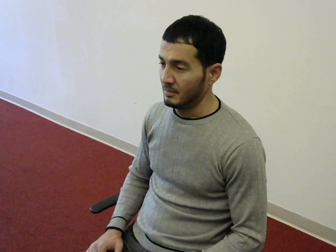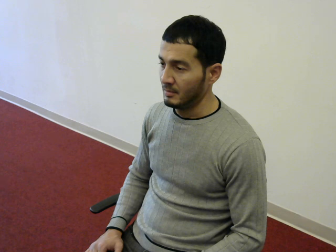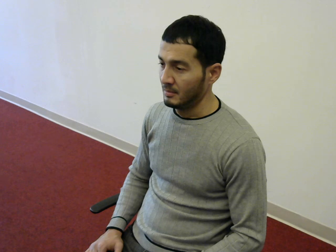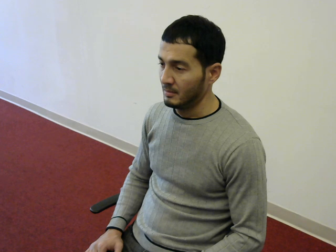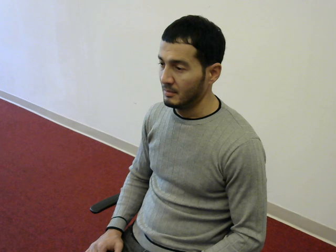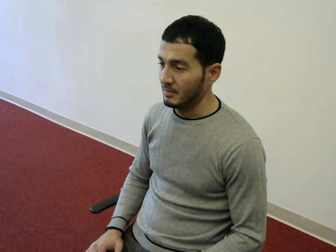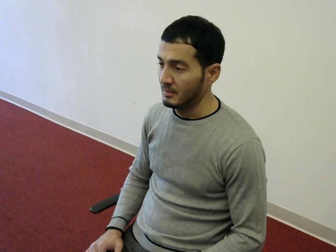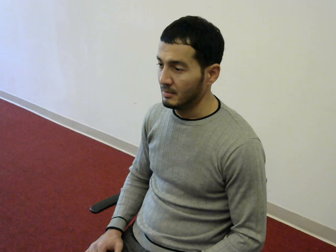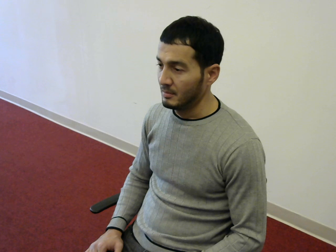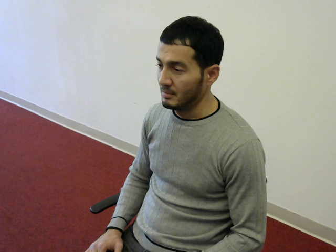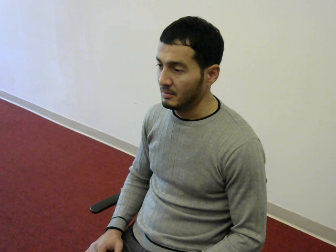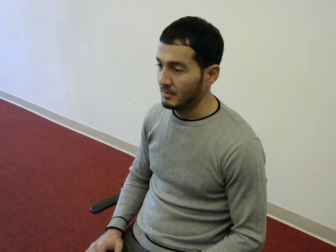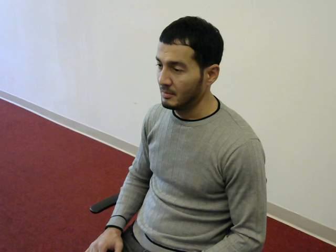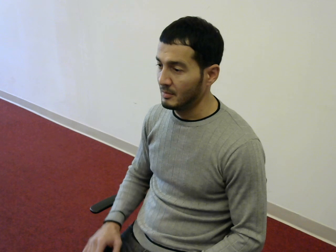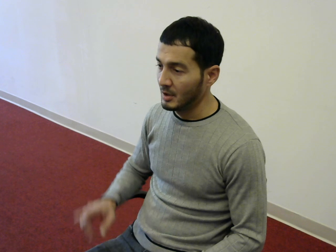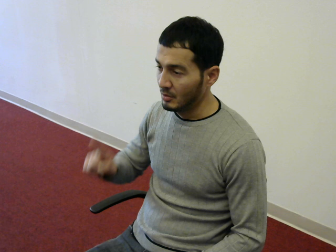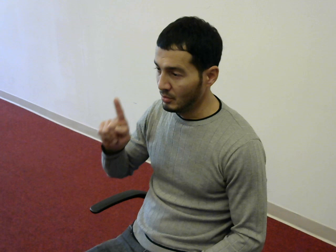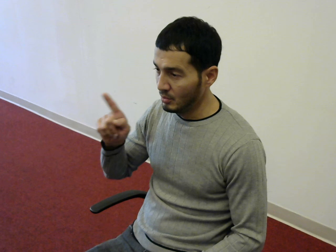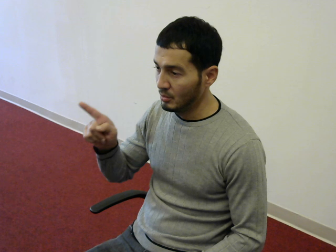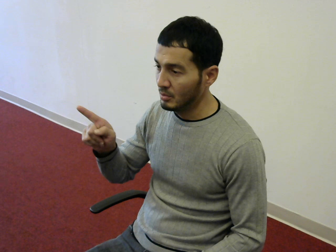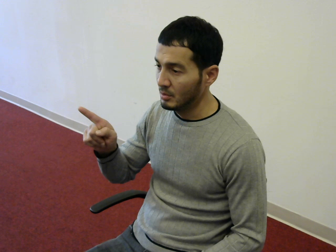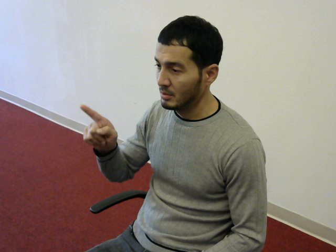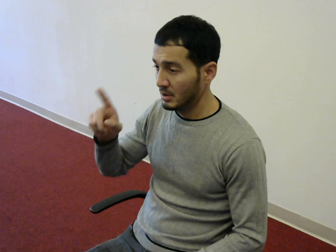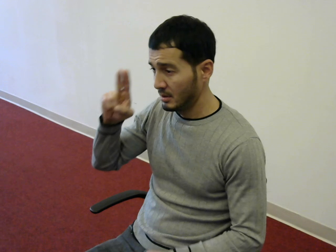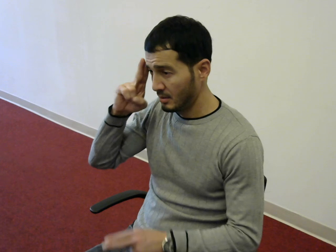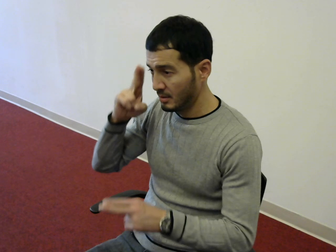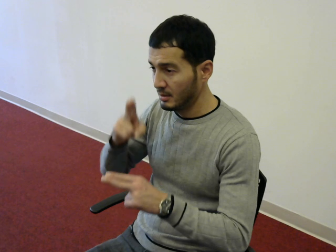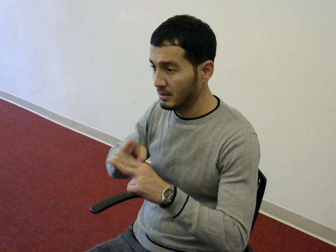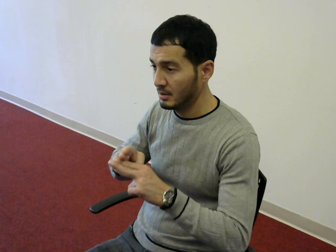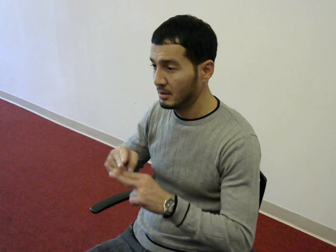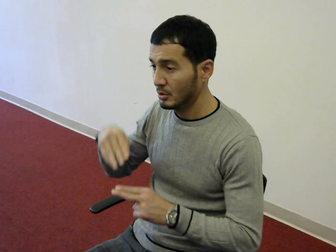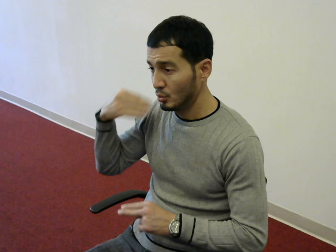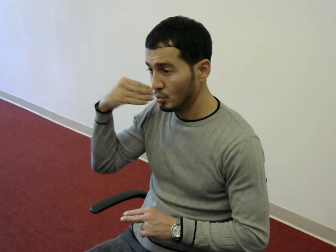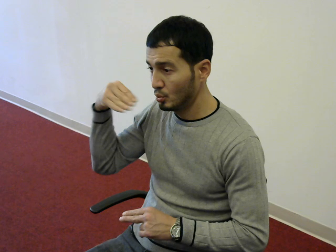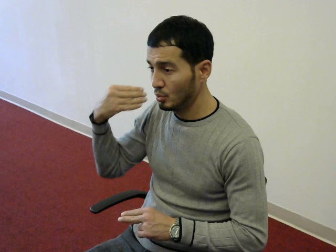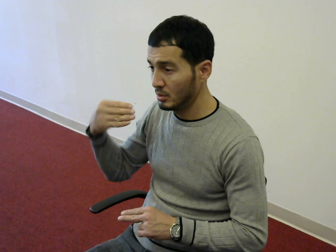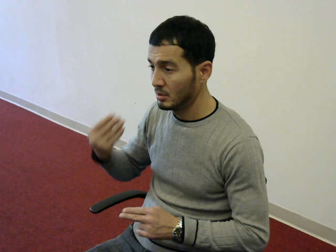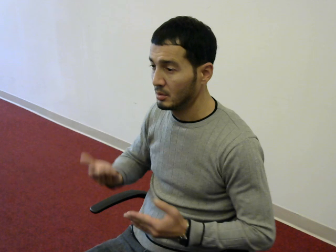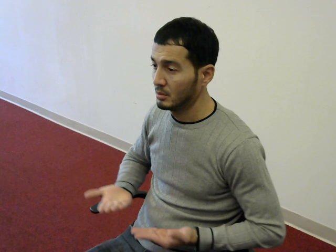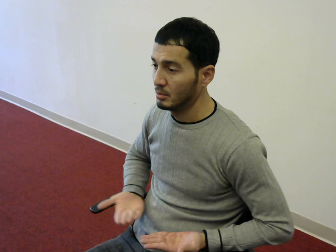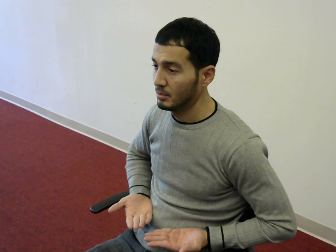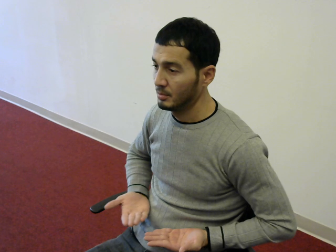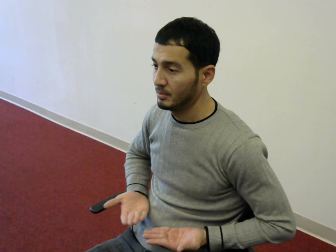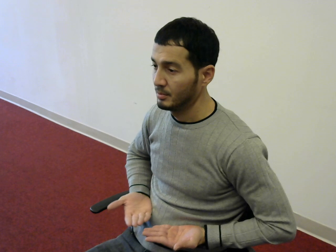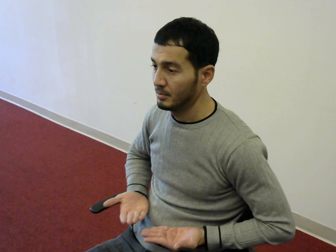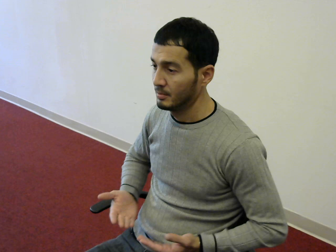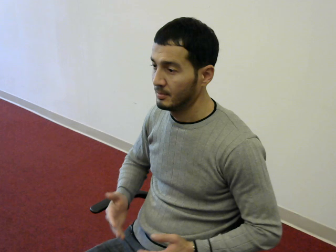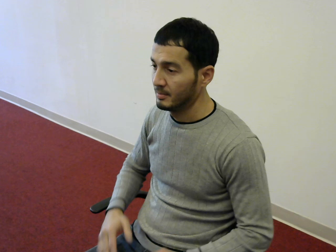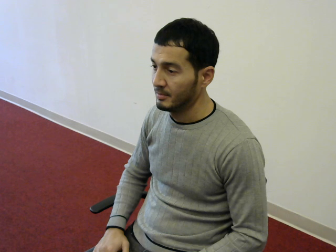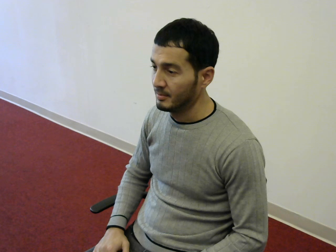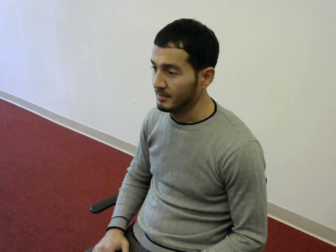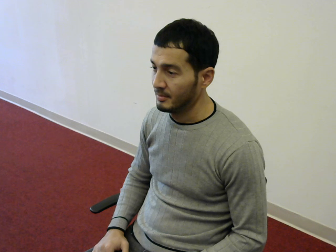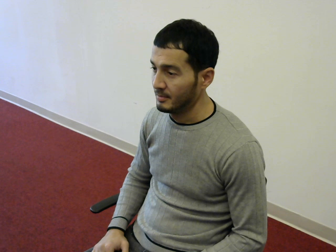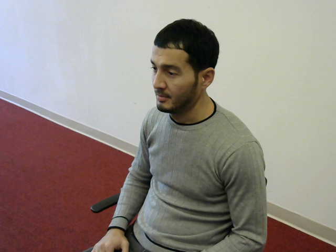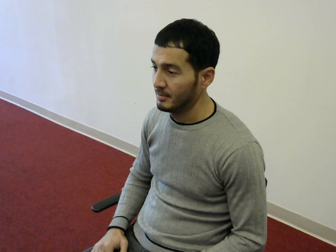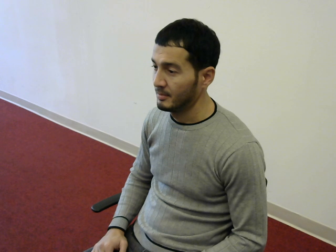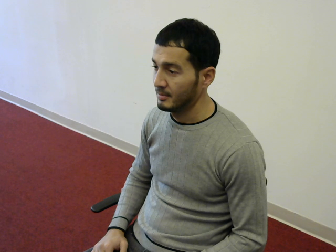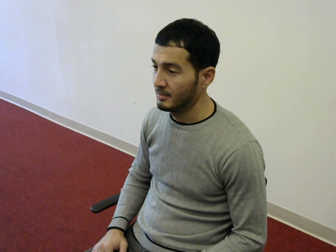Onun qardaşı Türkiyədə yaşayır